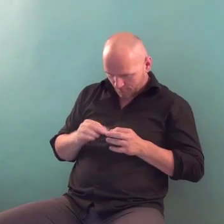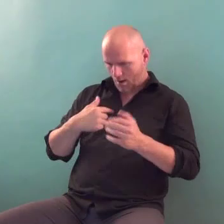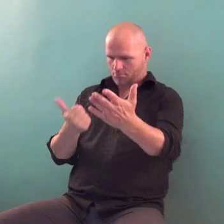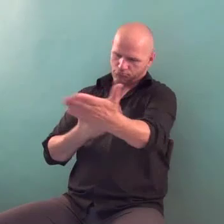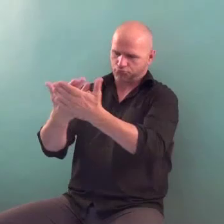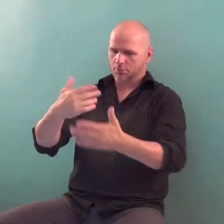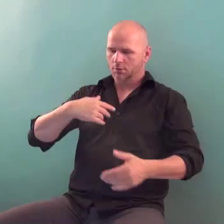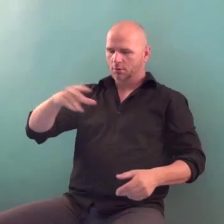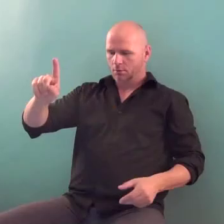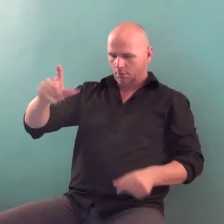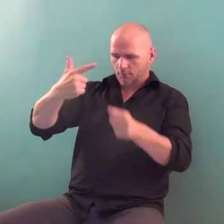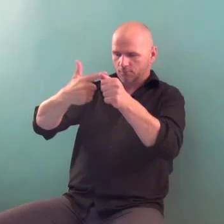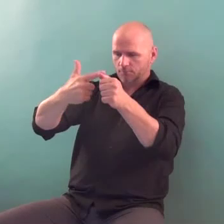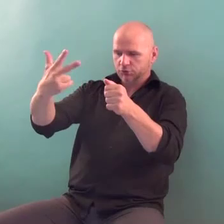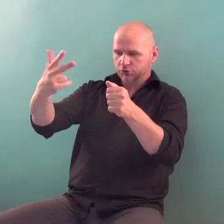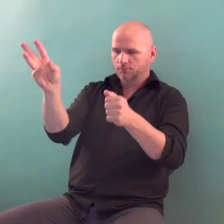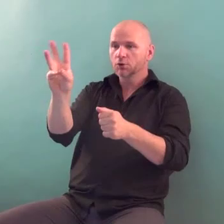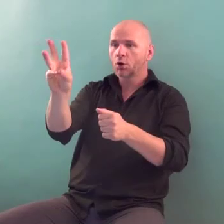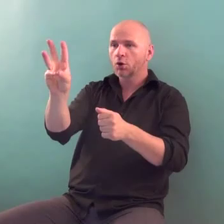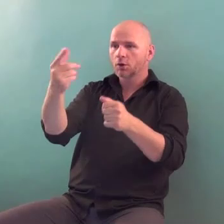Mam propozycję: dwudziestego trzeciego, we wtorek.